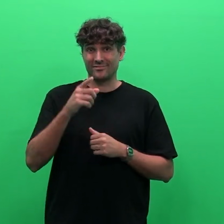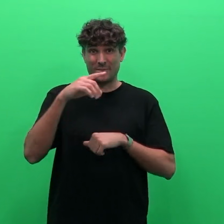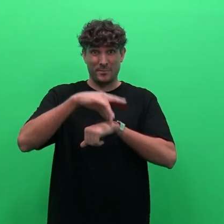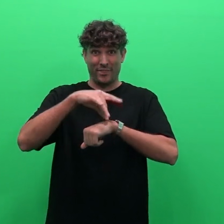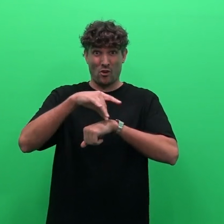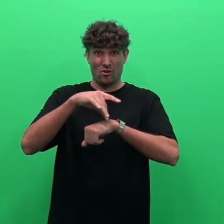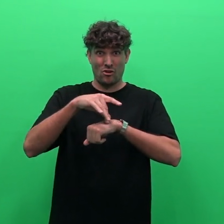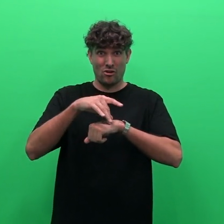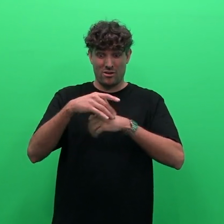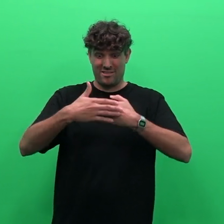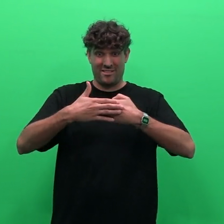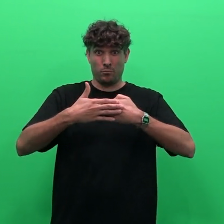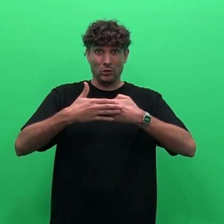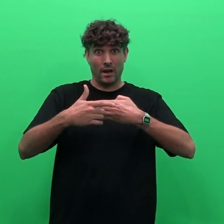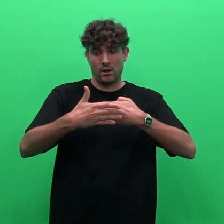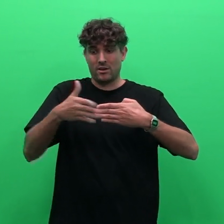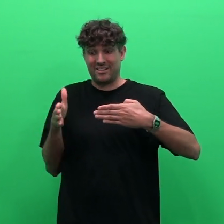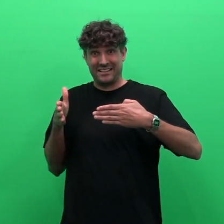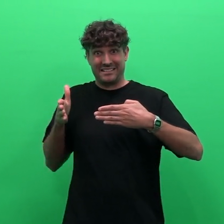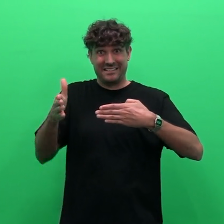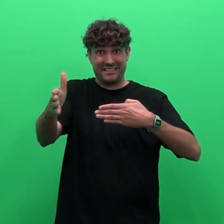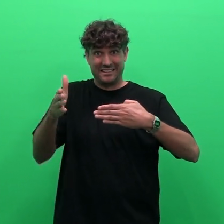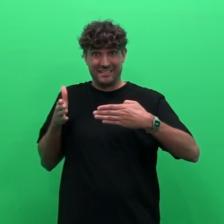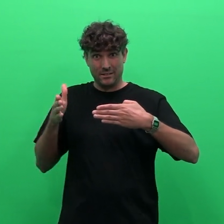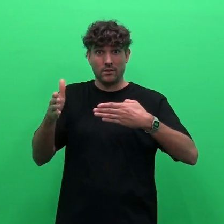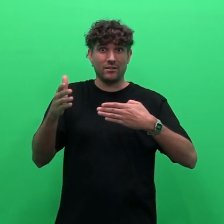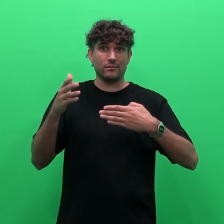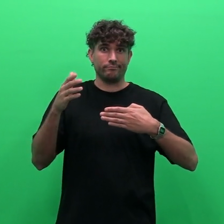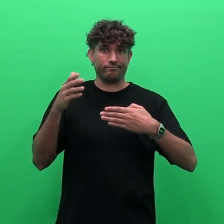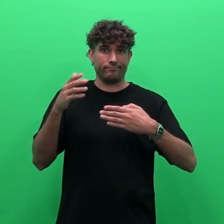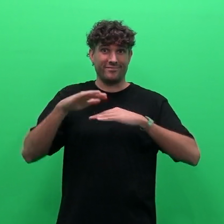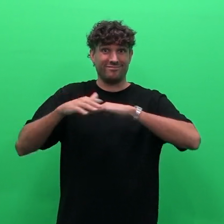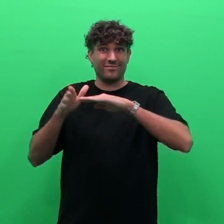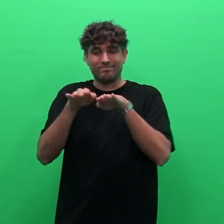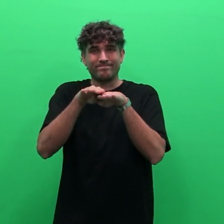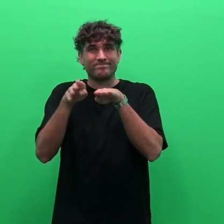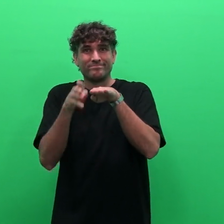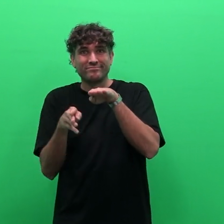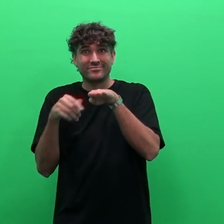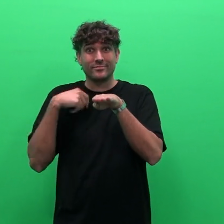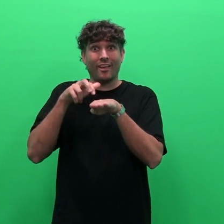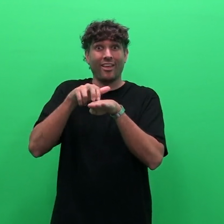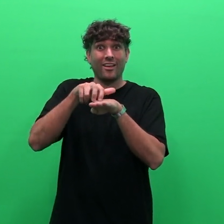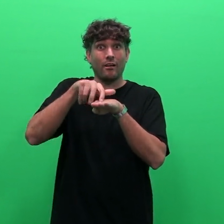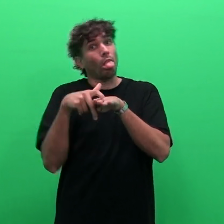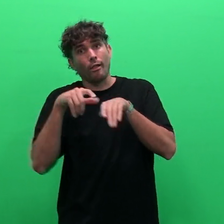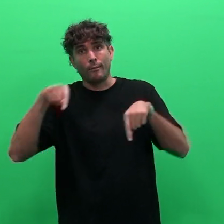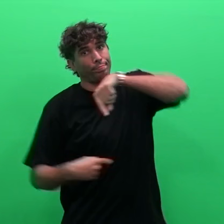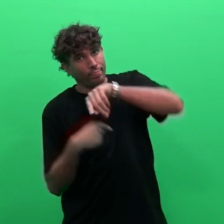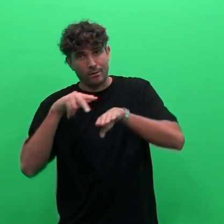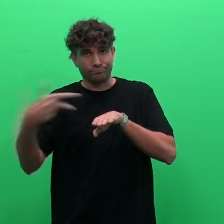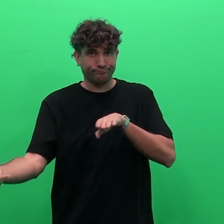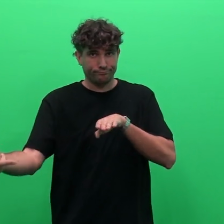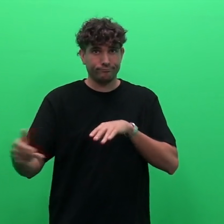Just al costat de la porta de l'edifici de la consulta mèdica, al carrer del costat, hi ha una vorera i vaig trepitjar malament amb una cama i vaig caure.